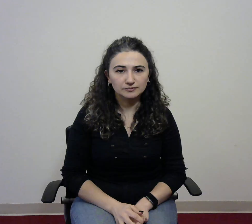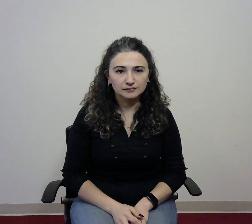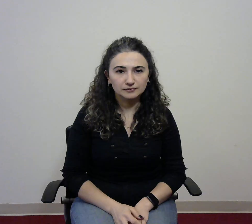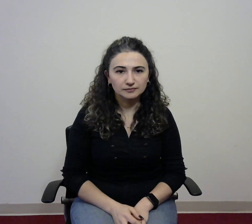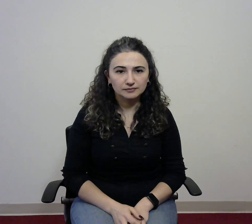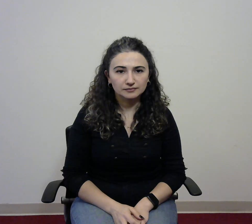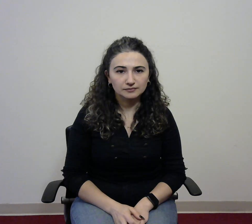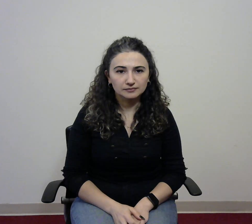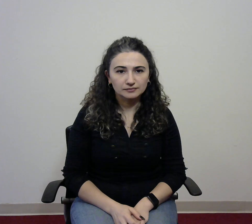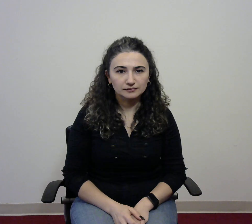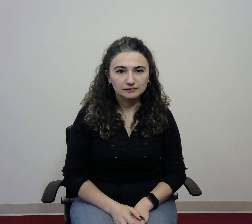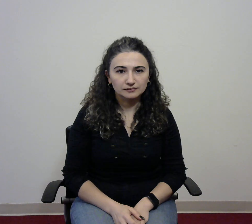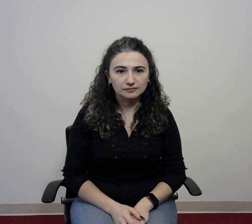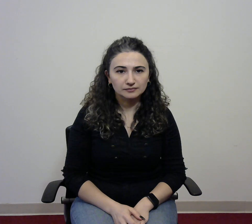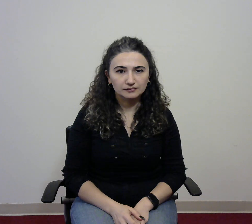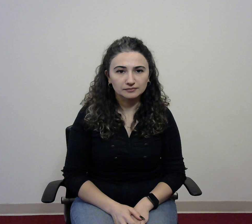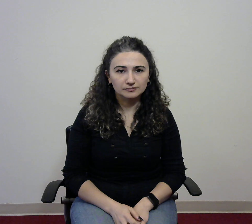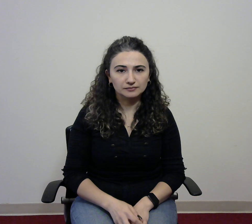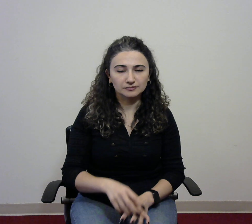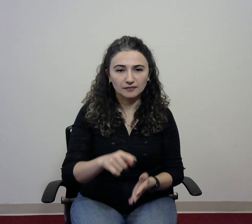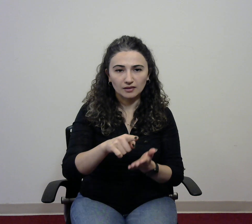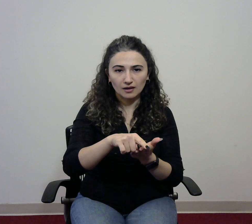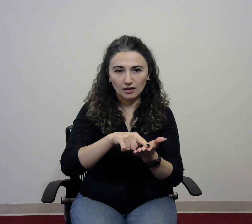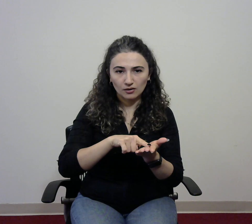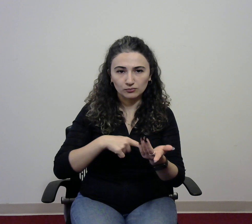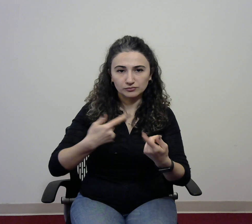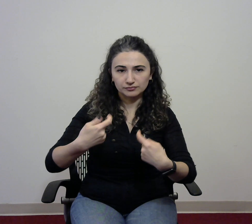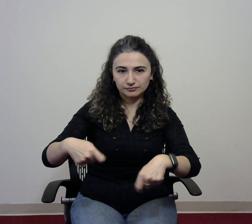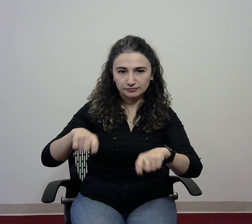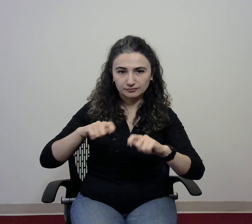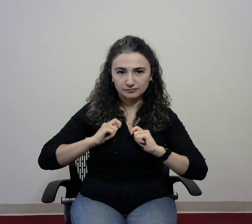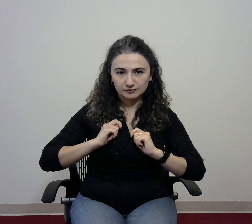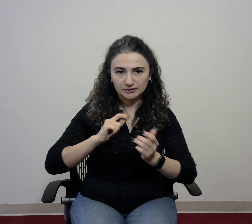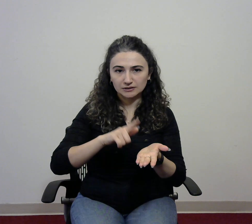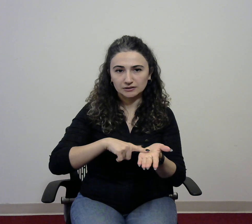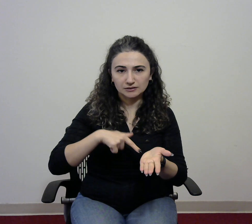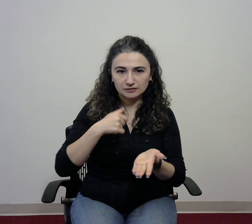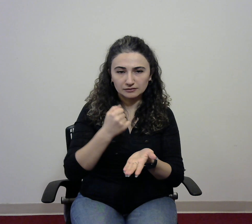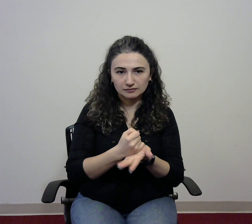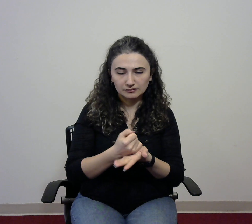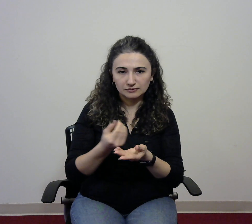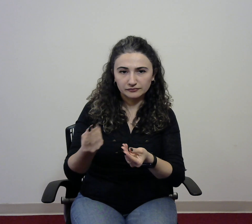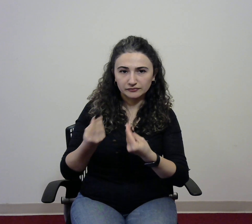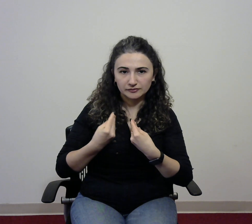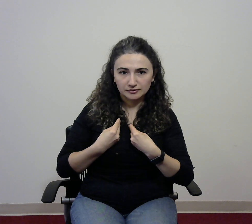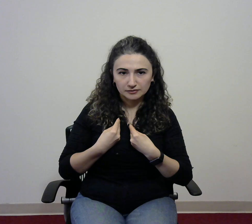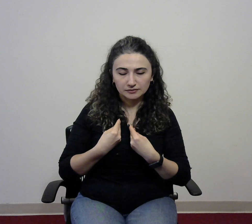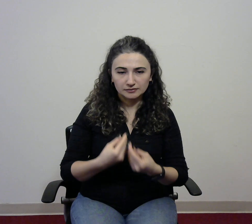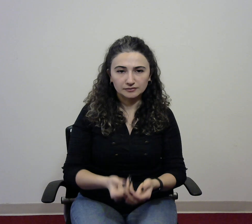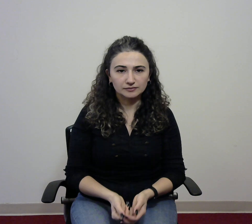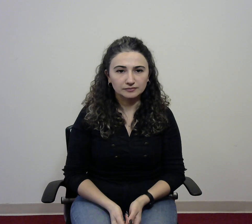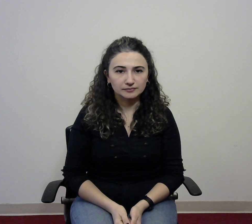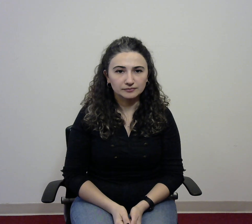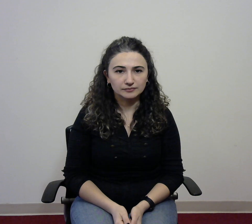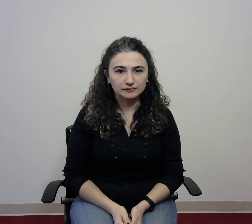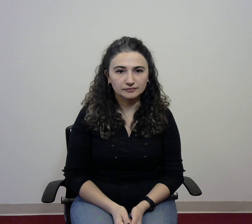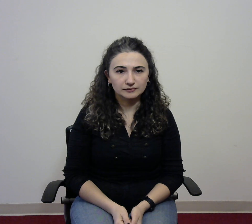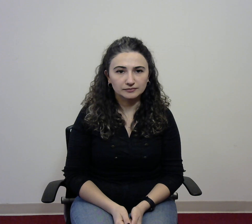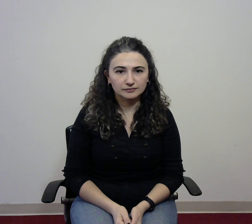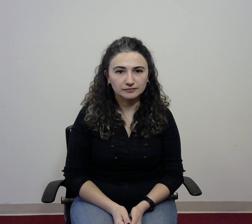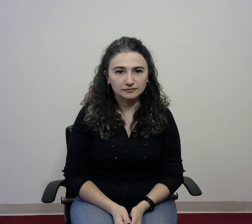Etibarnamə notariusda verilir